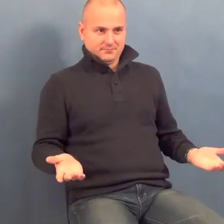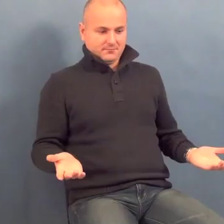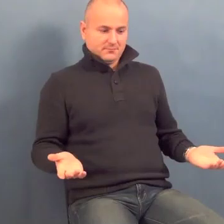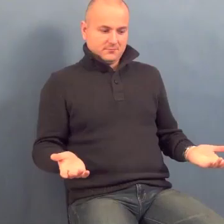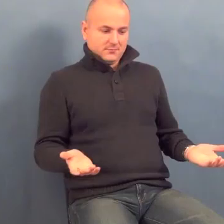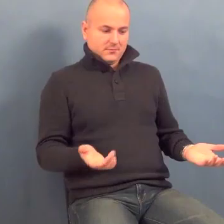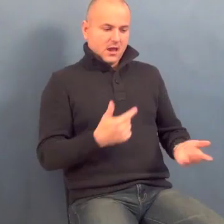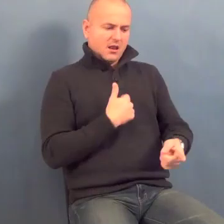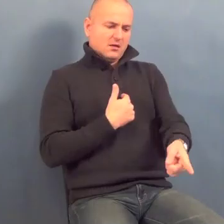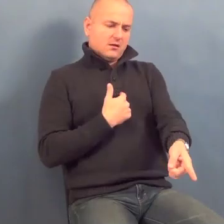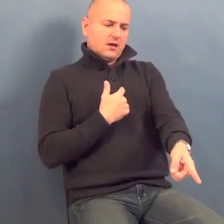Nie wiem.